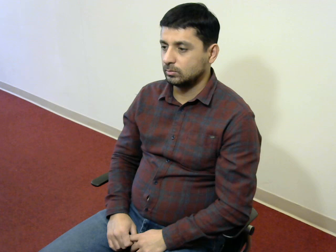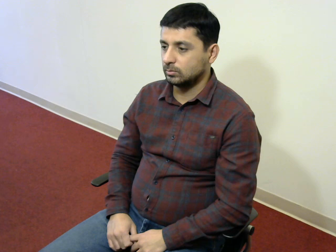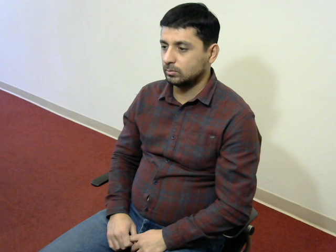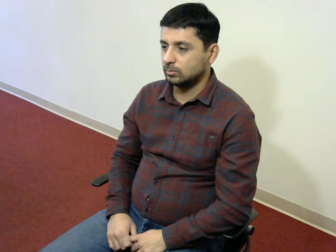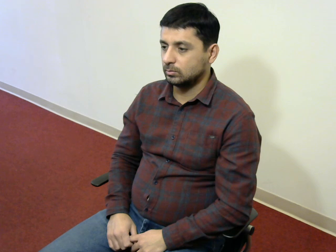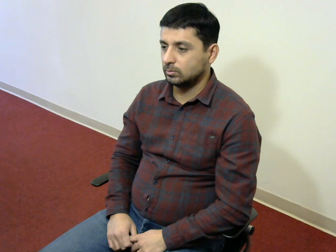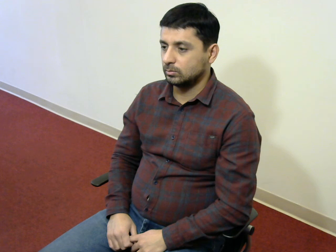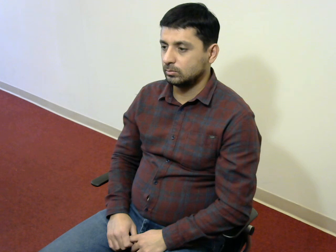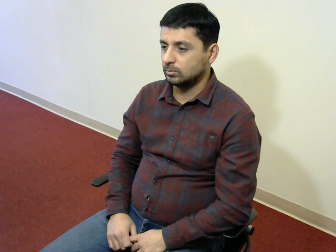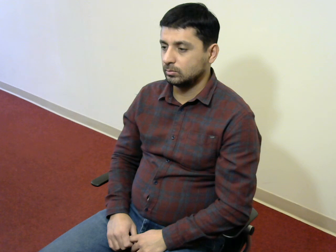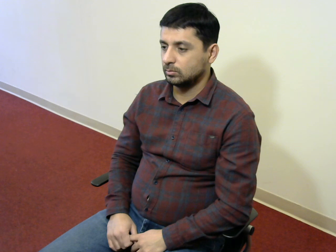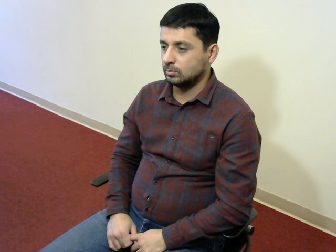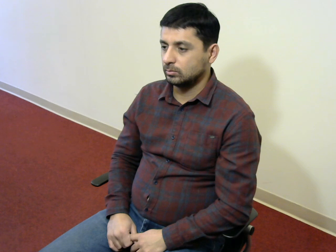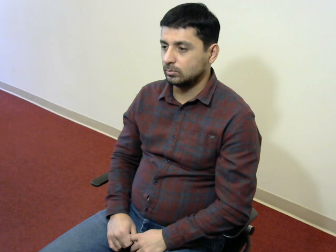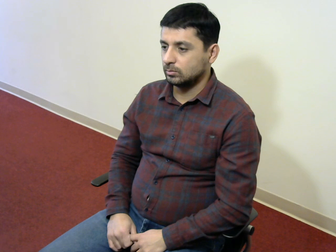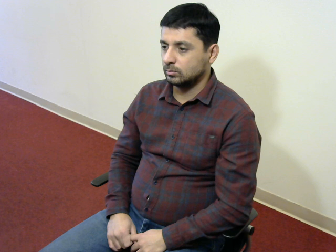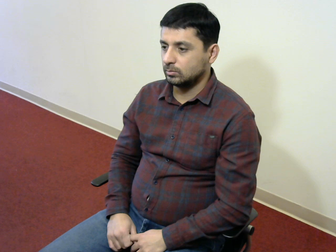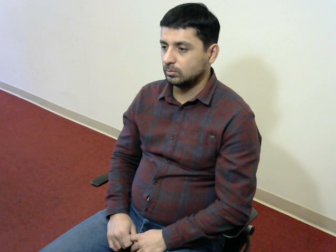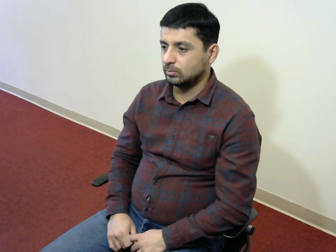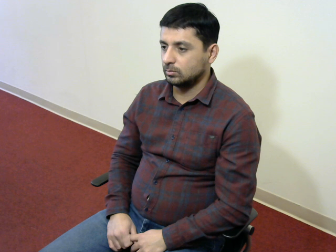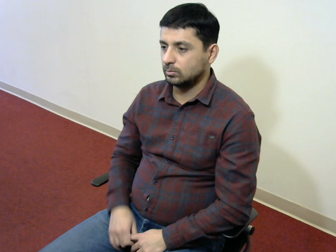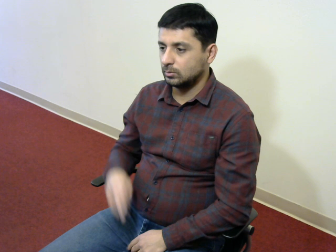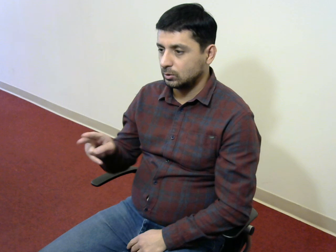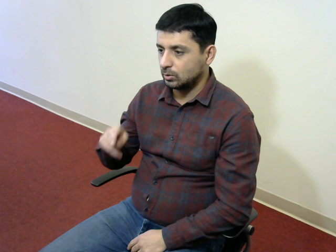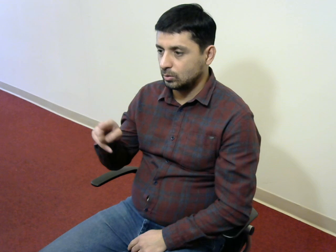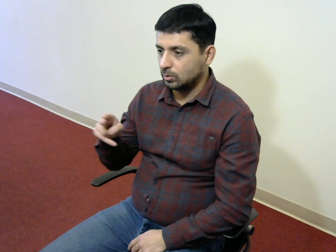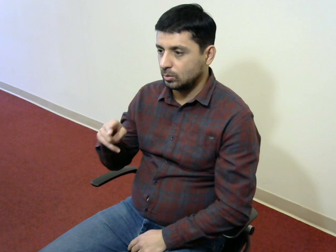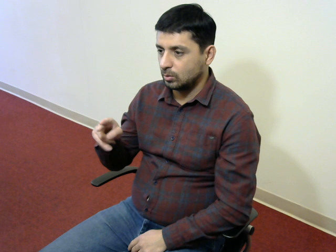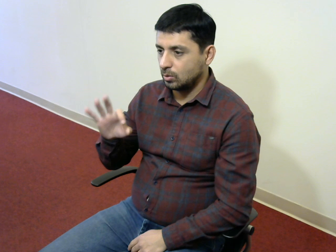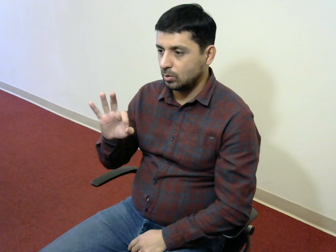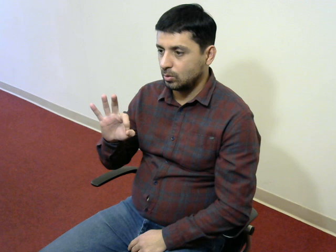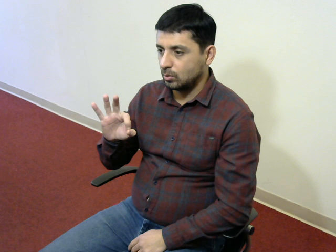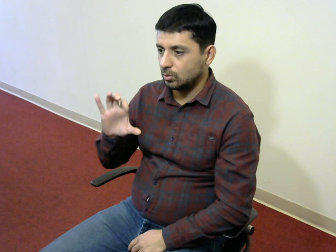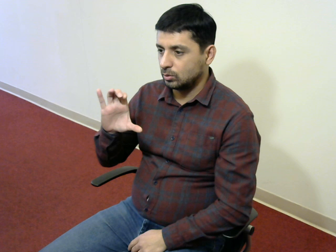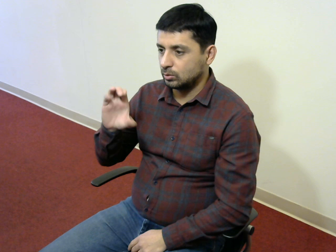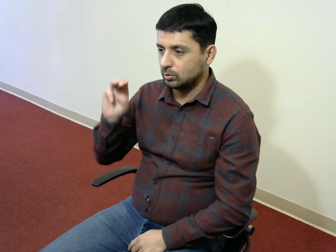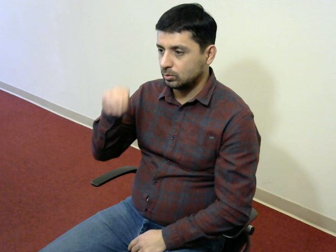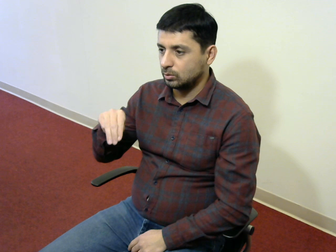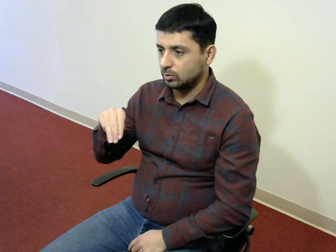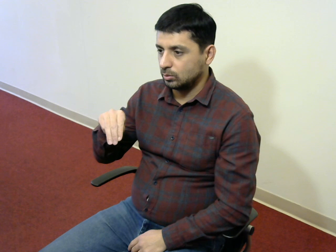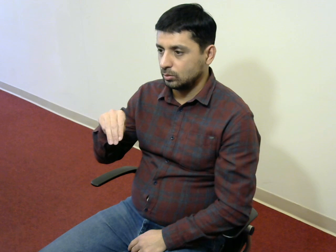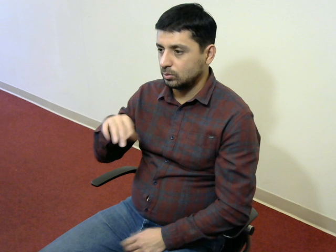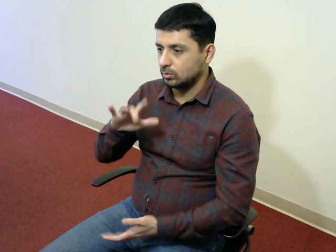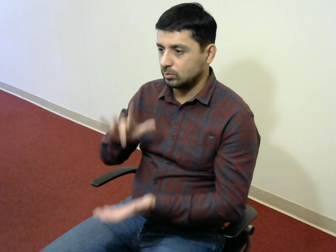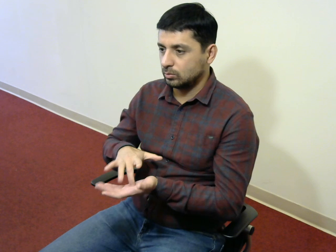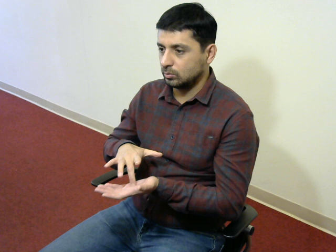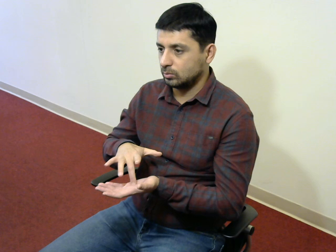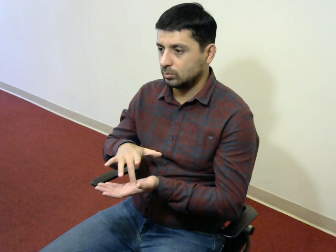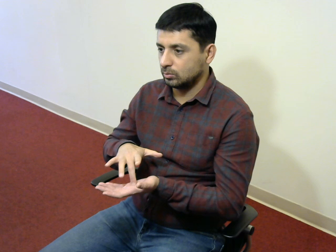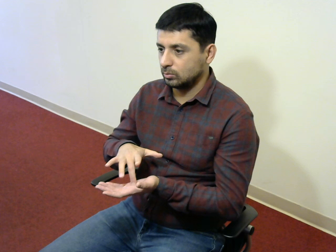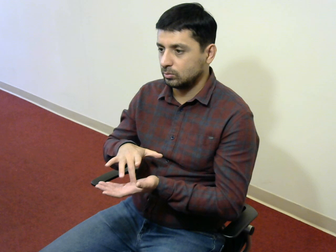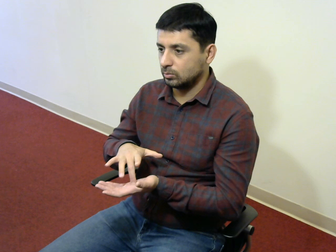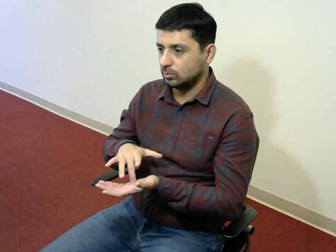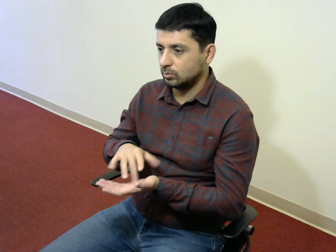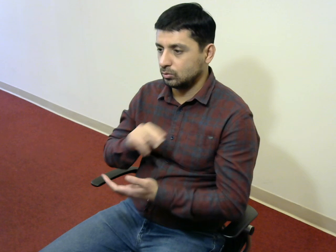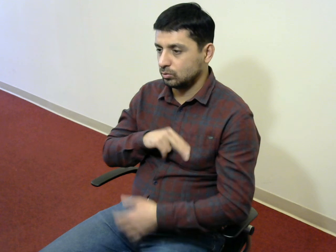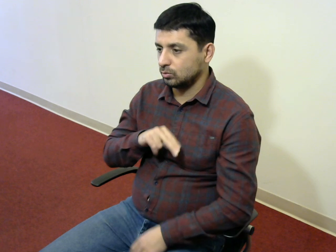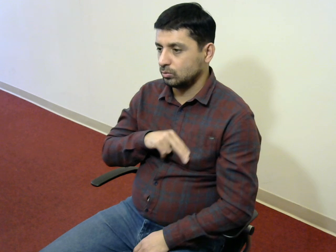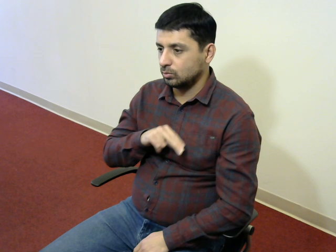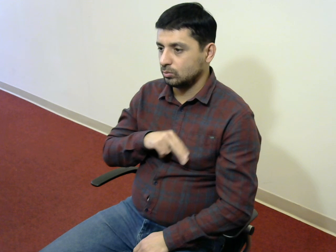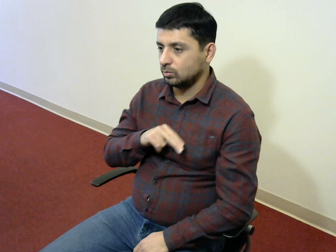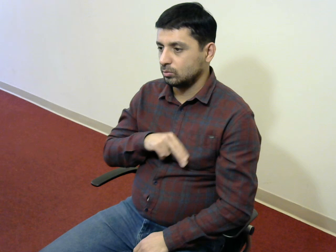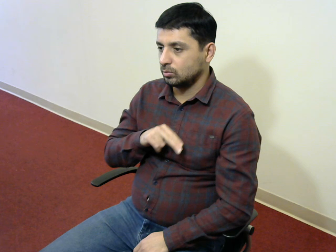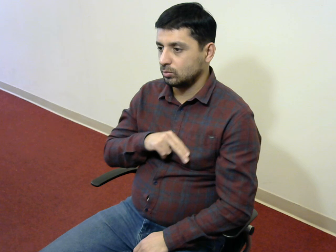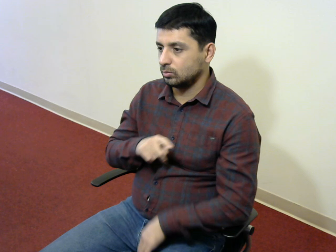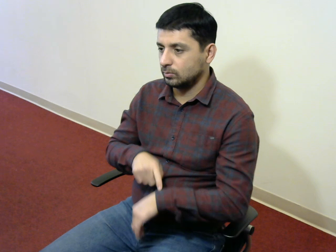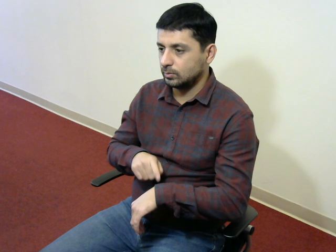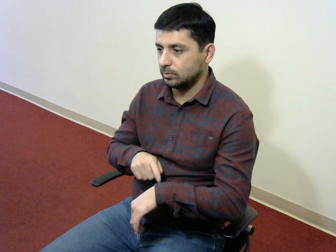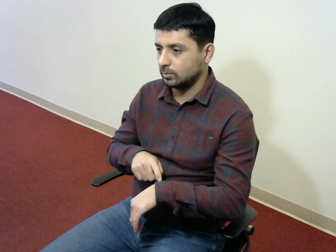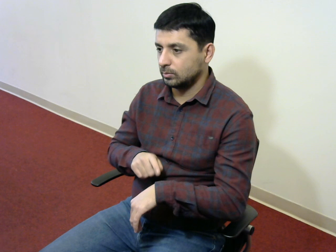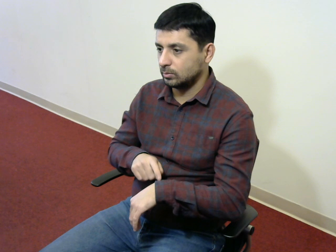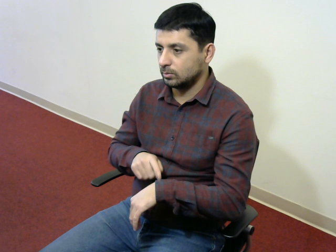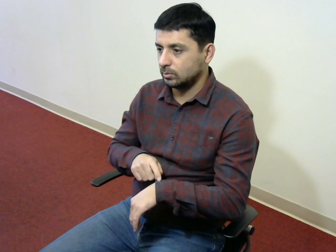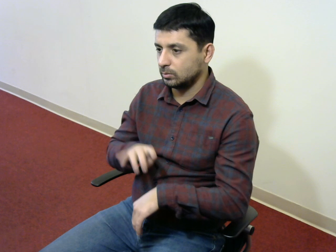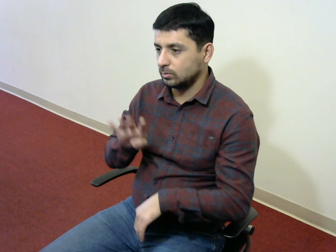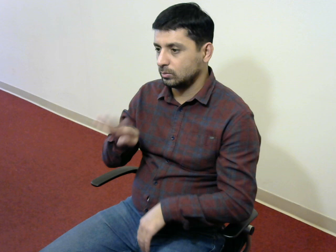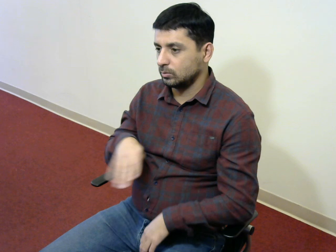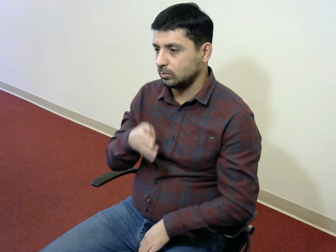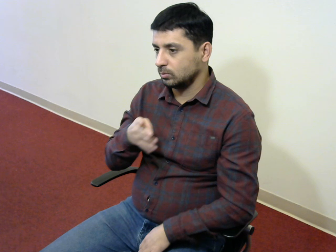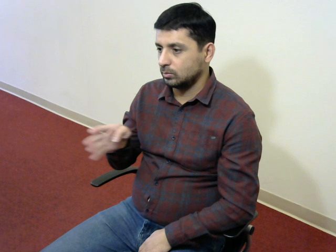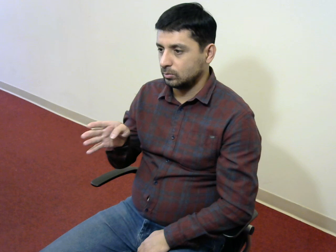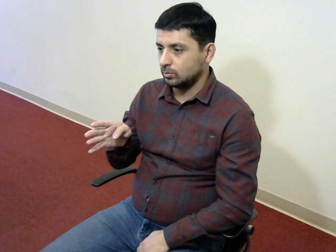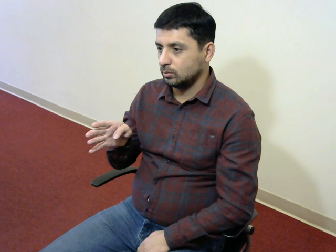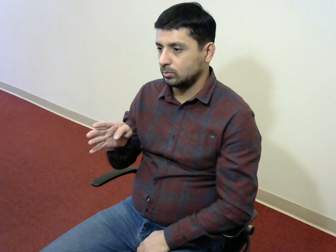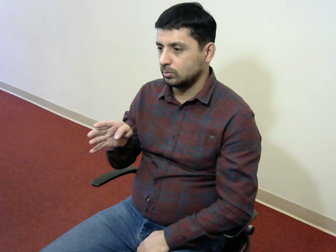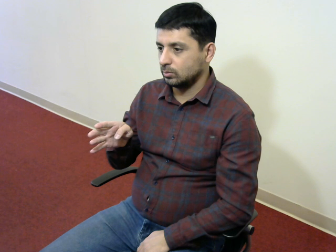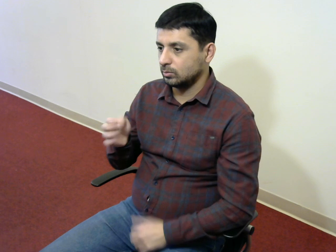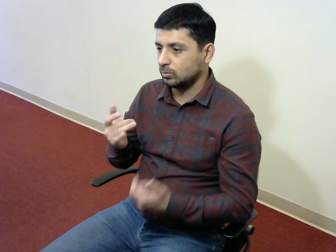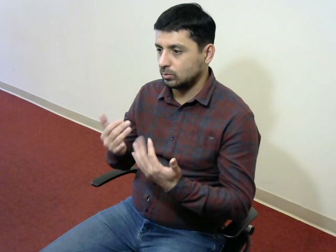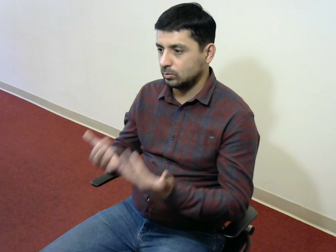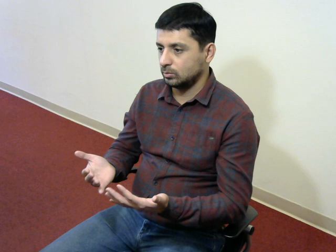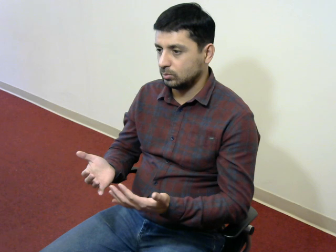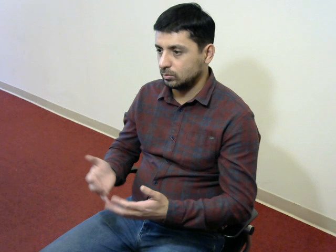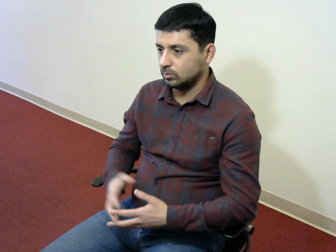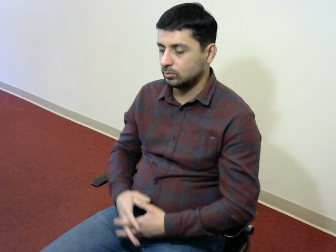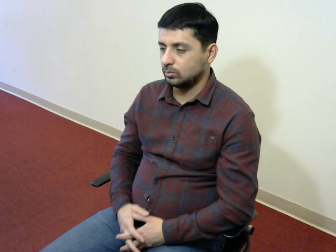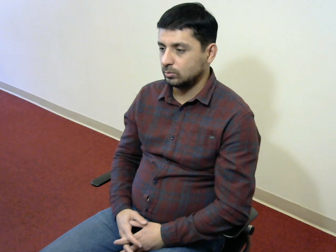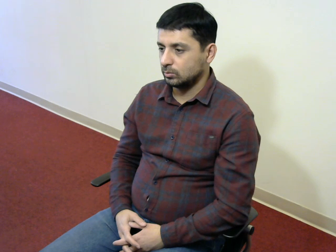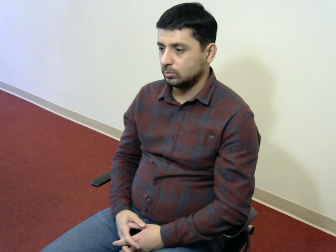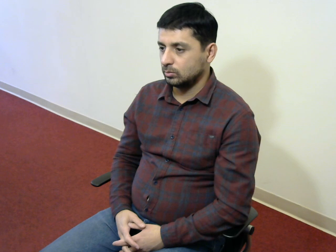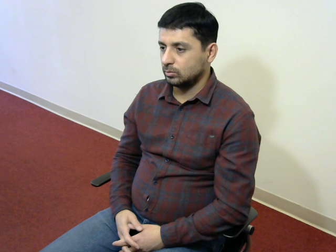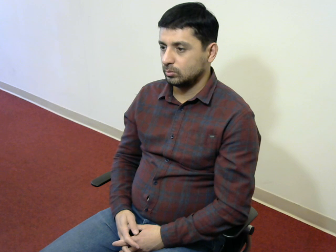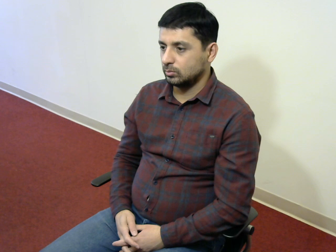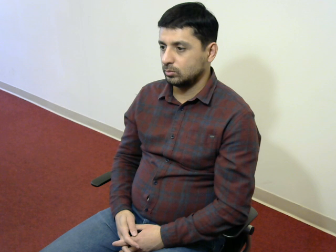DOST Mərkəzlərində iş saatı,qrafiki necədir?